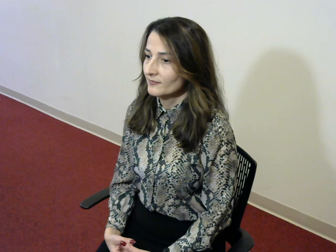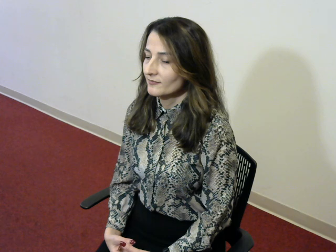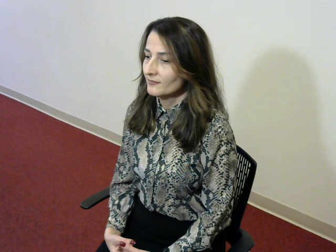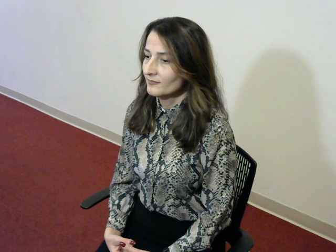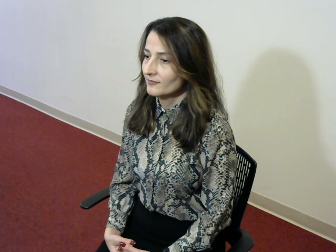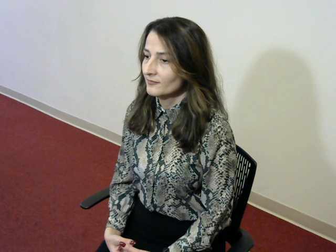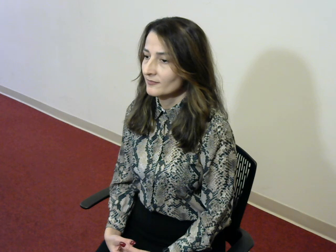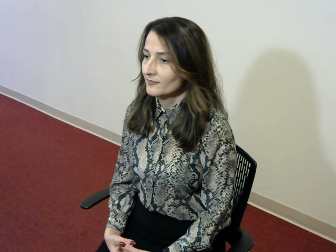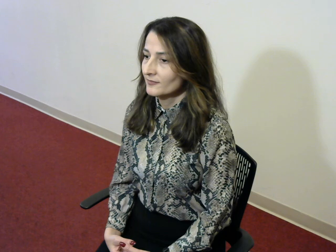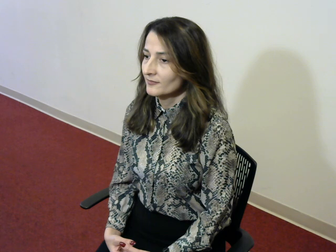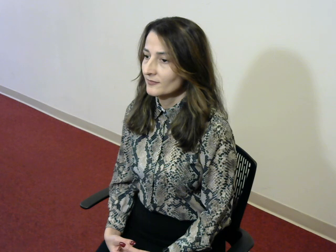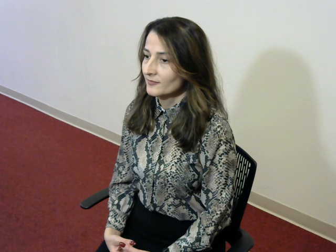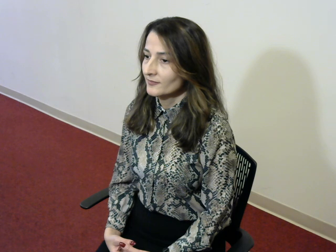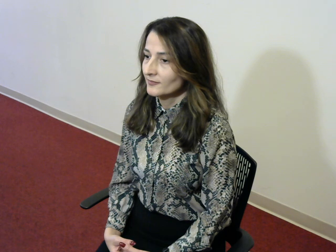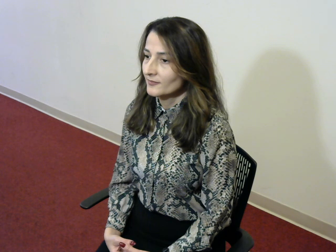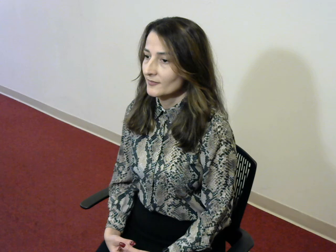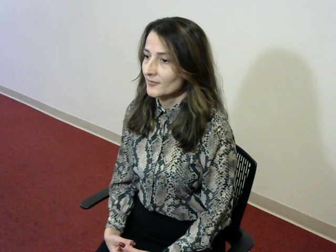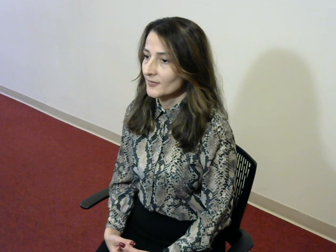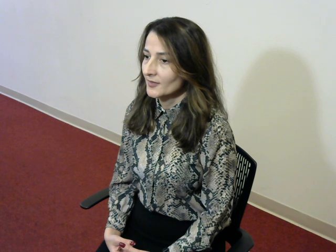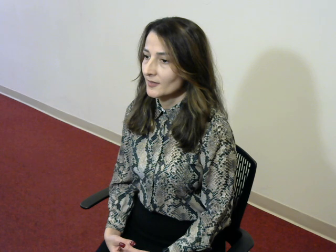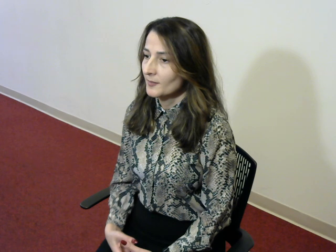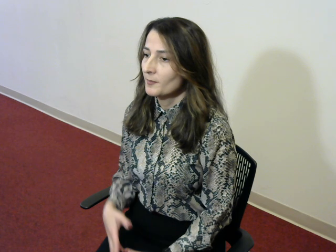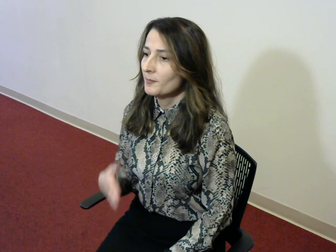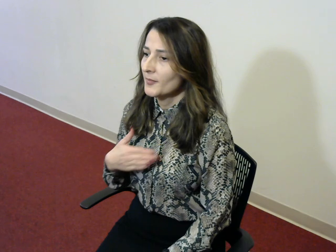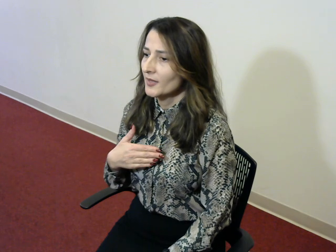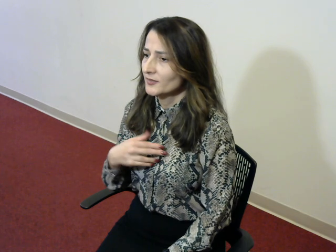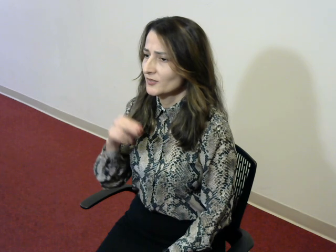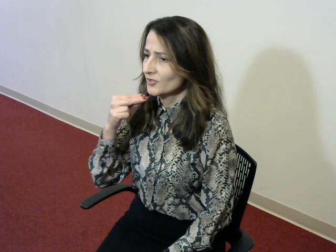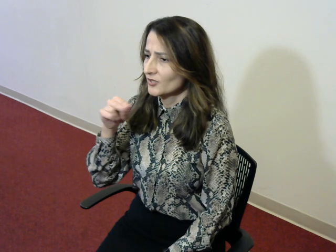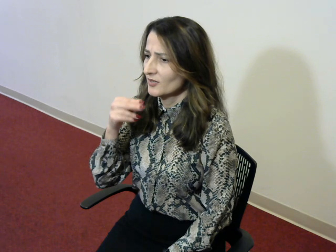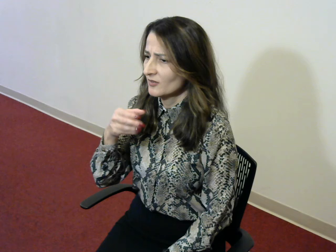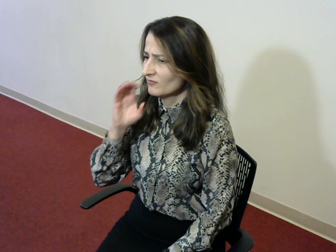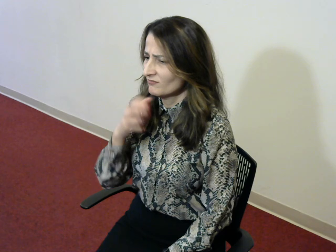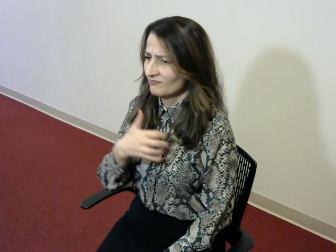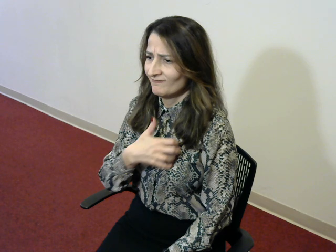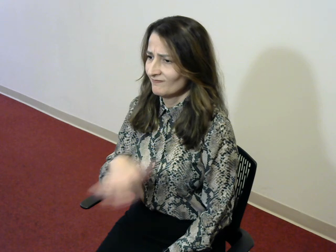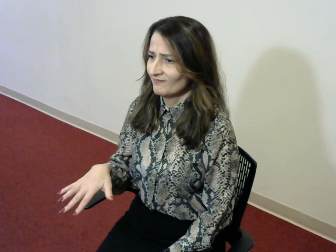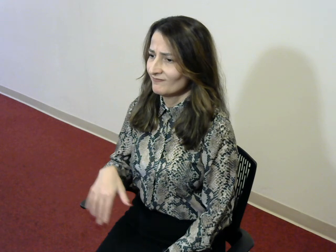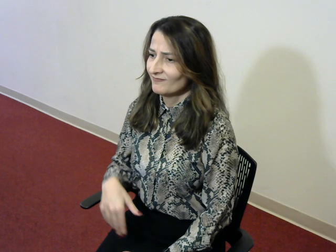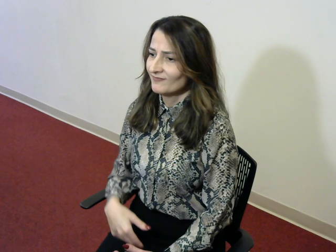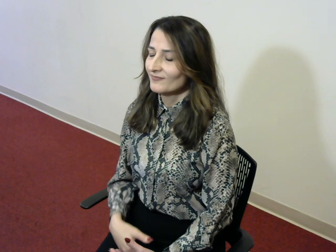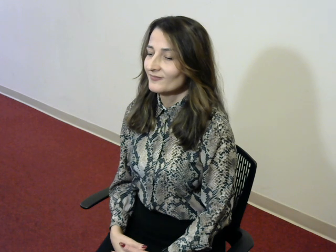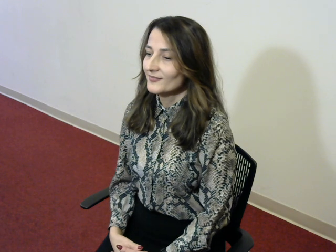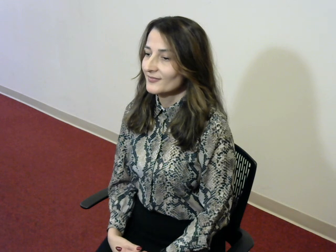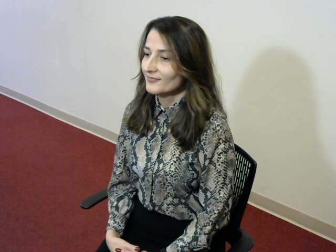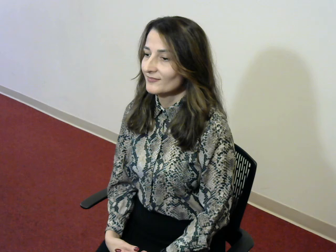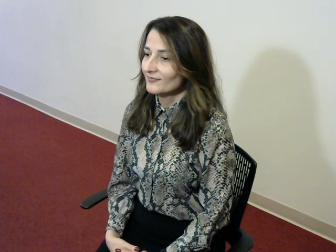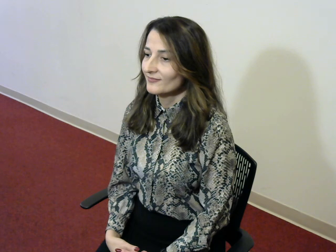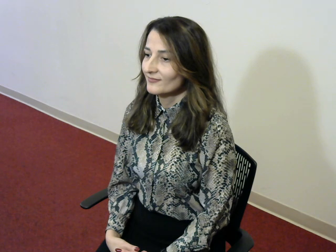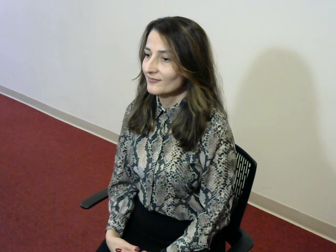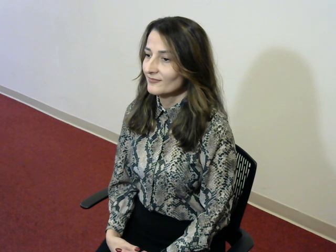Mən çay içmək istəmirəm